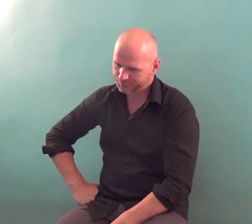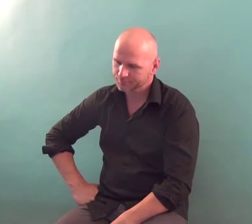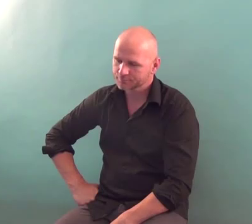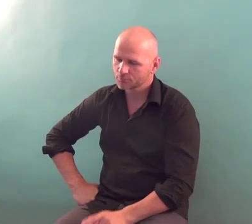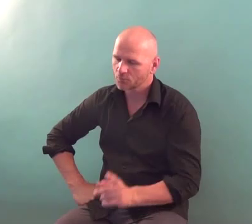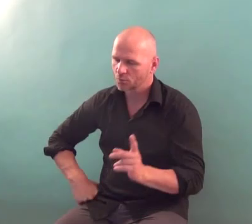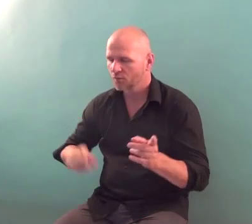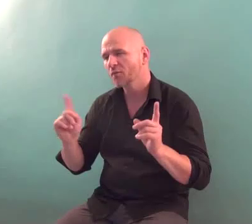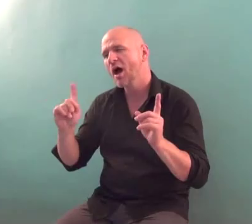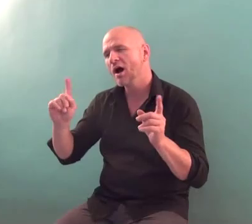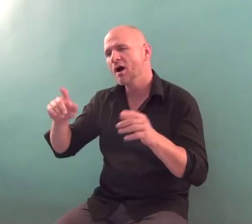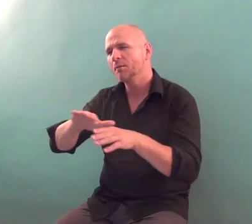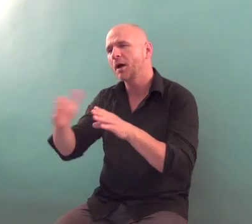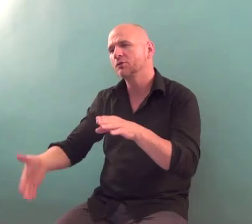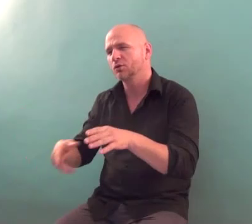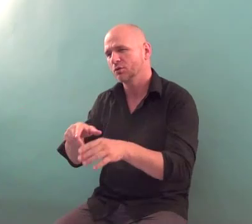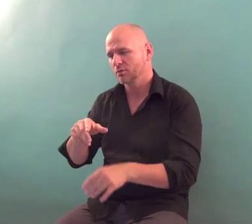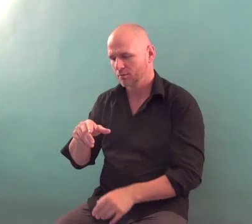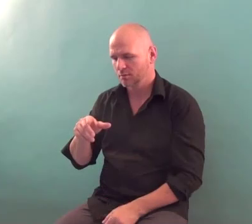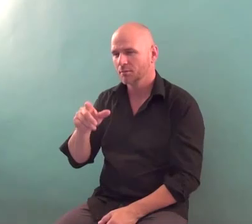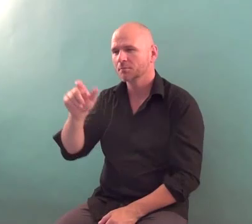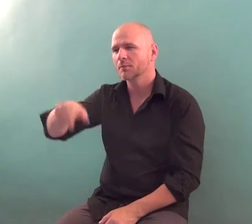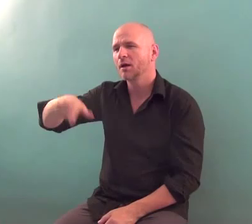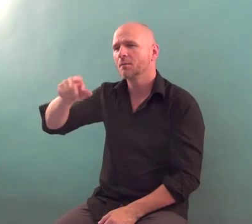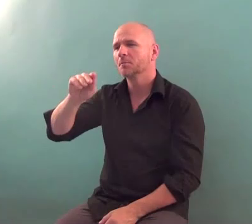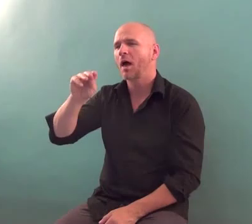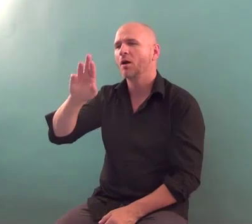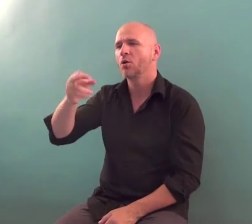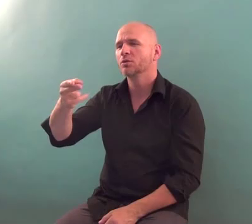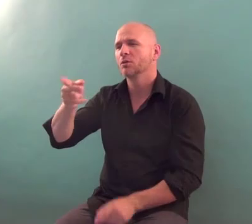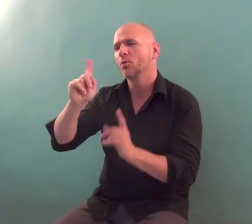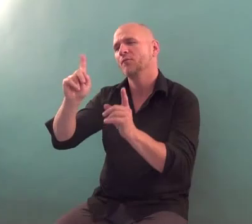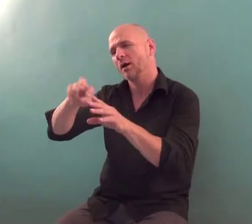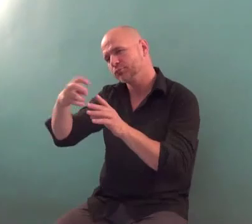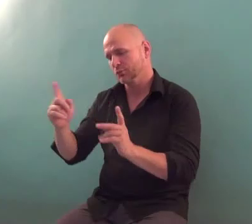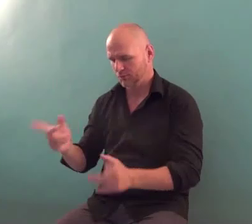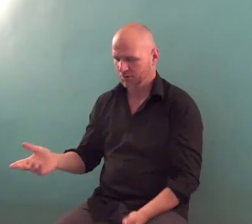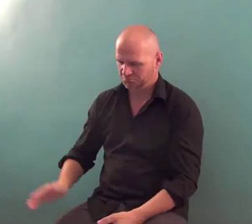Trzeba uważać, żeby nie spaść z peronu.